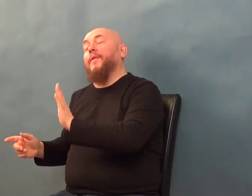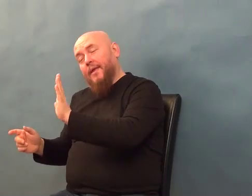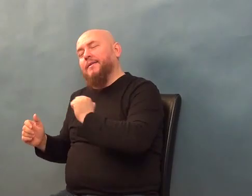Poczekaj.